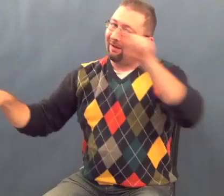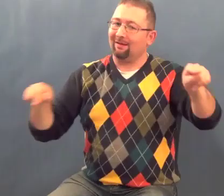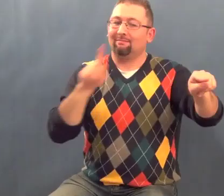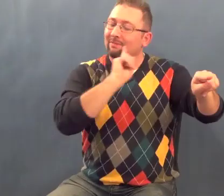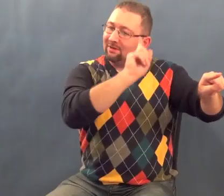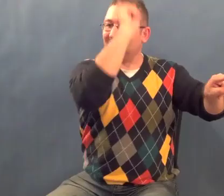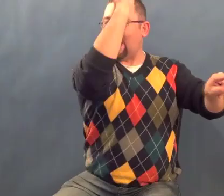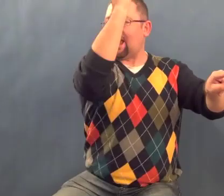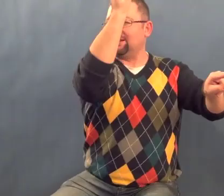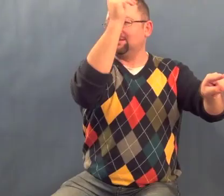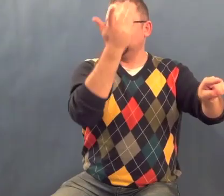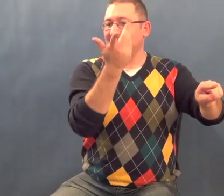A w innym miejscu to jest zakaz.